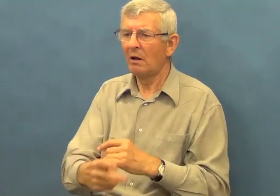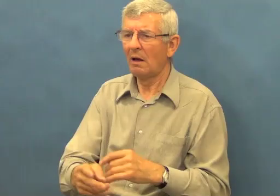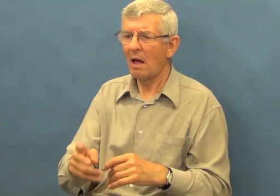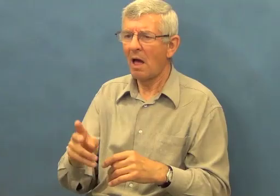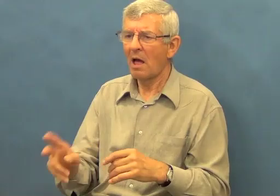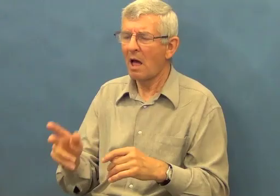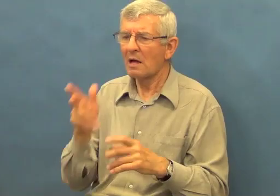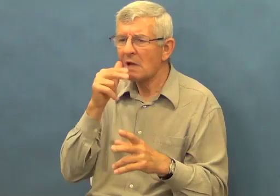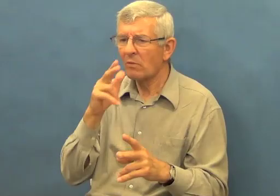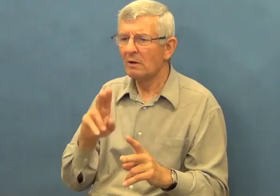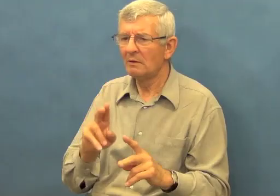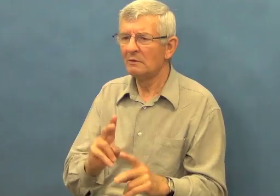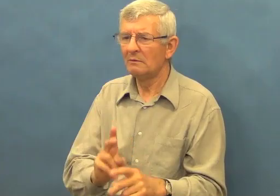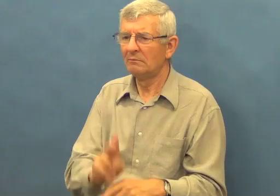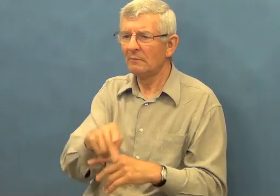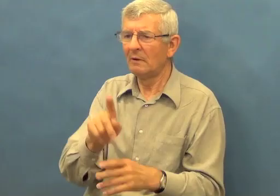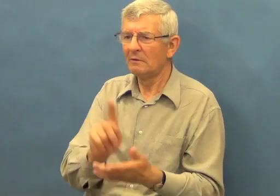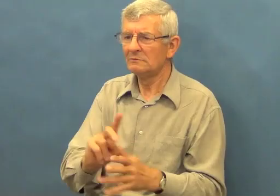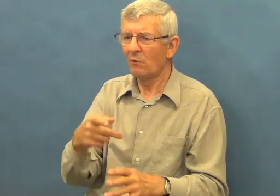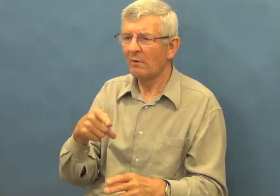Jak się udało żabce wyskoczyć ?